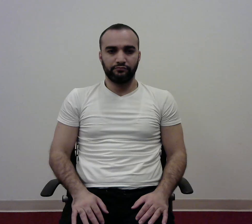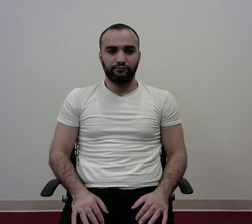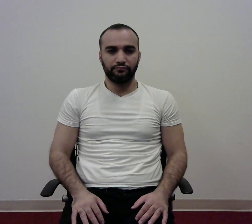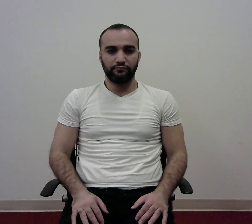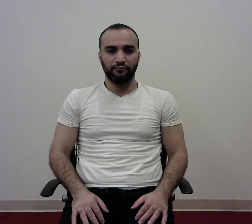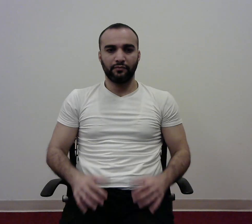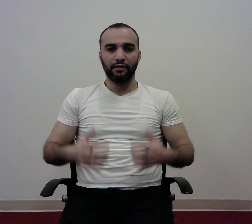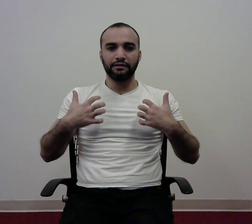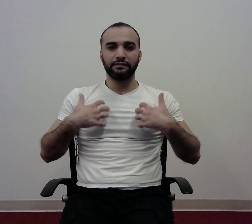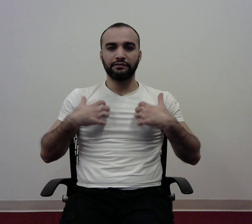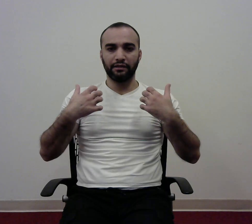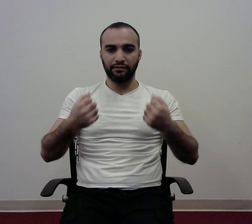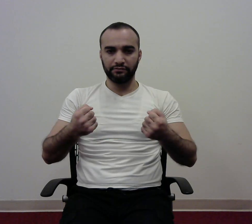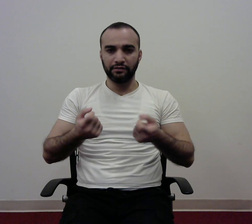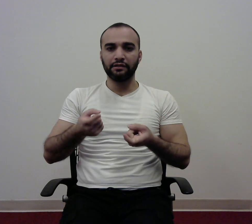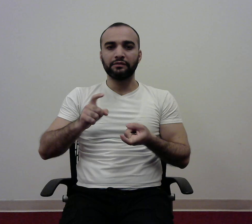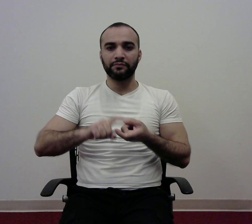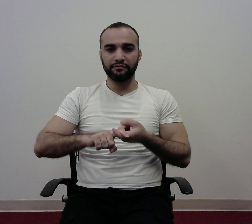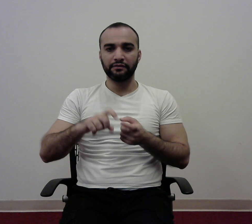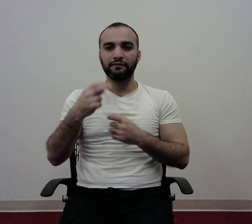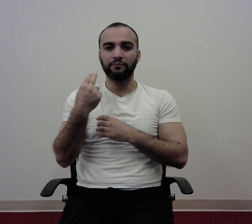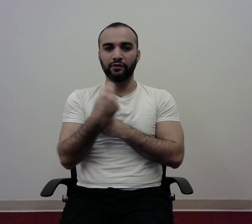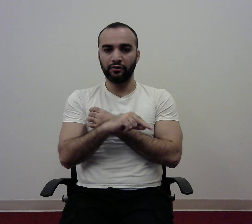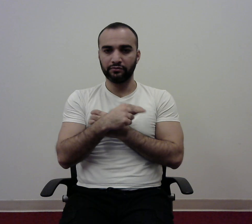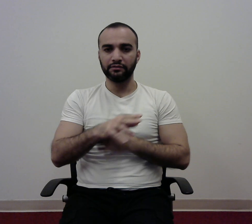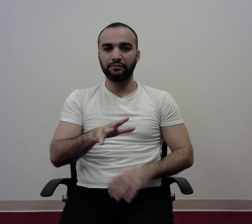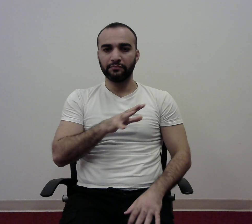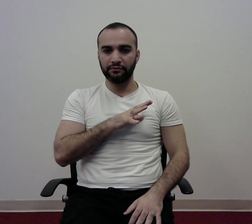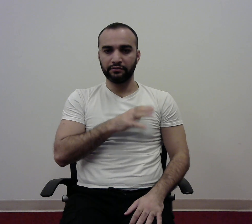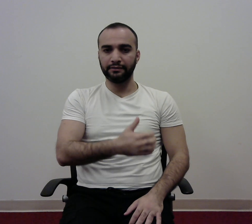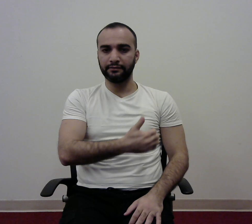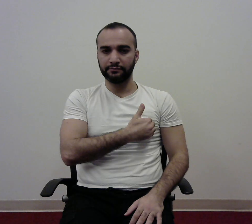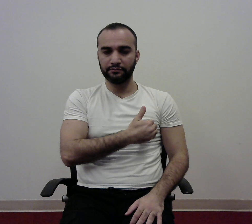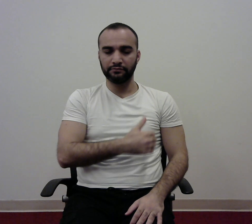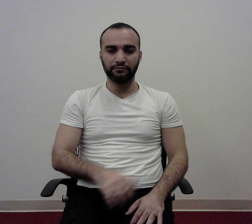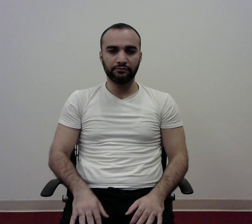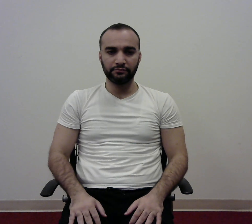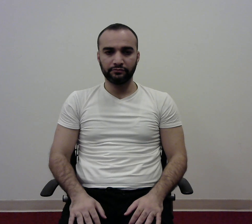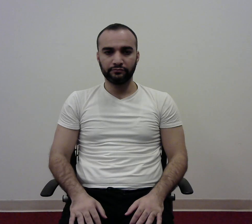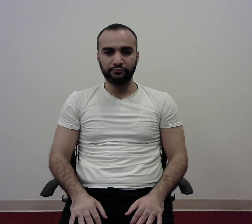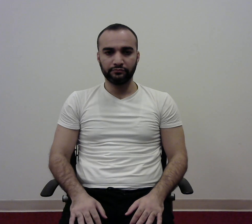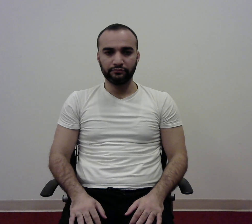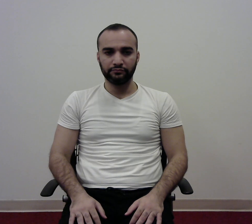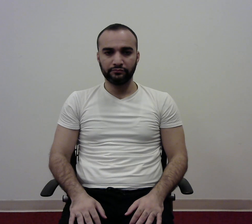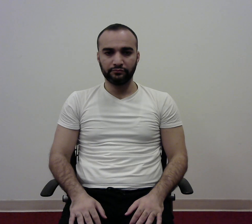Sağlamlığımla bağlı müalicə olmaq istəyirəm